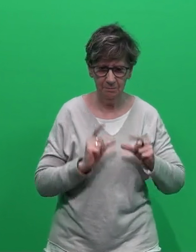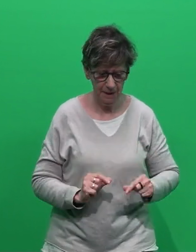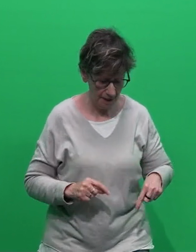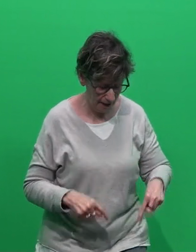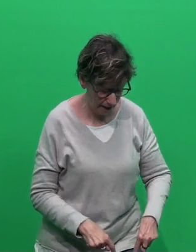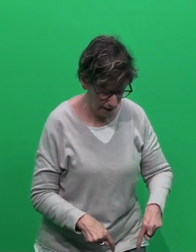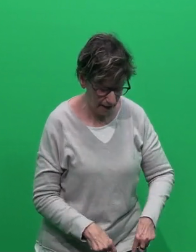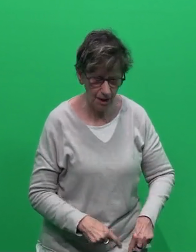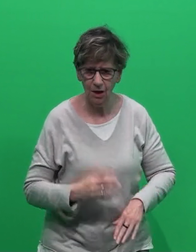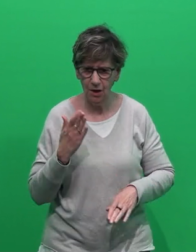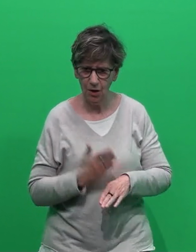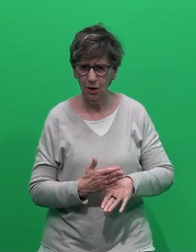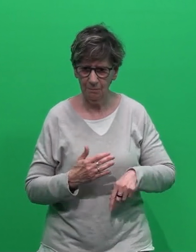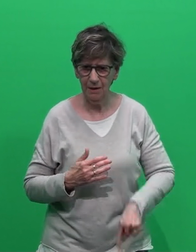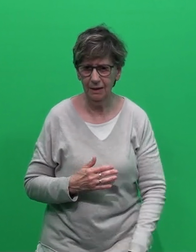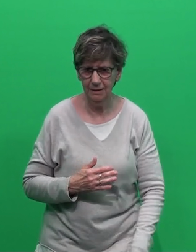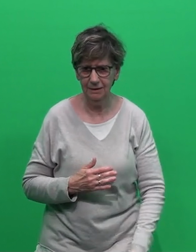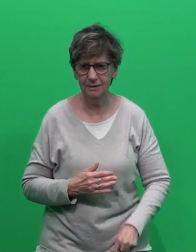Als peus, el cop ha sigut al peu esquerre.